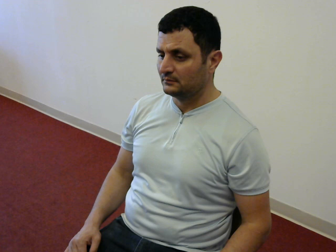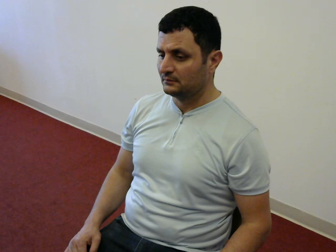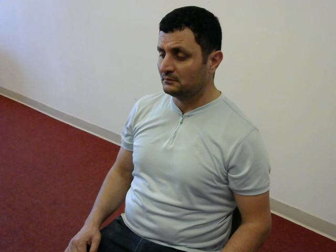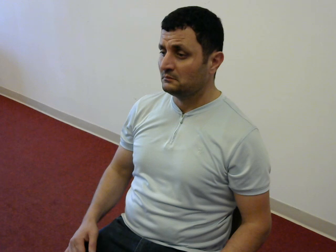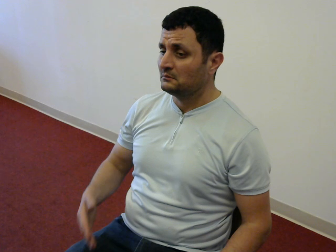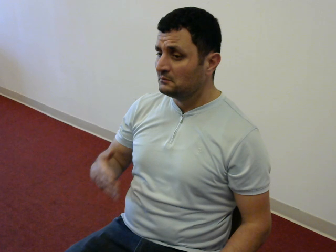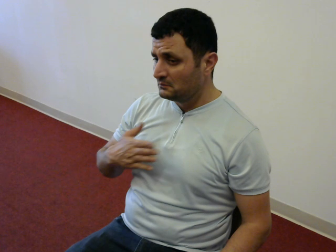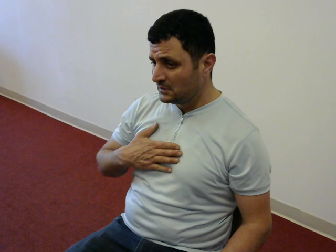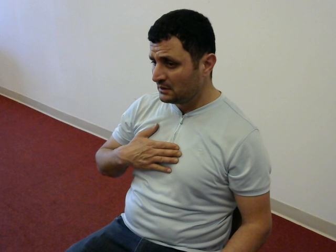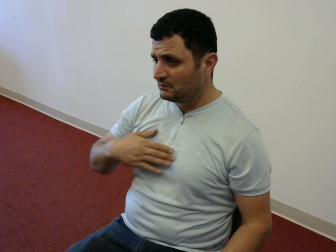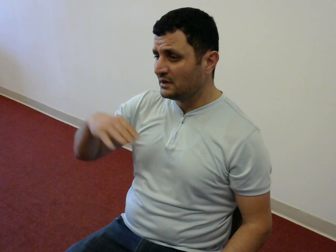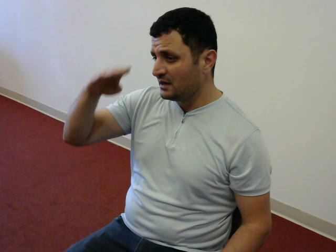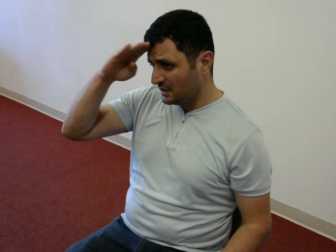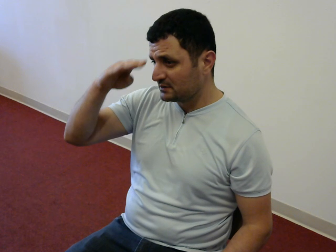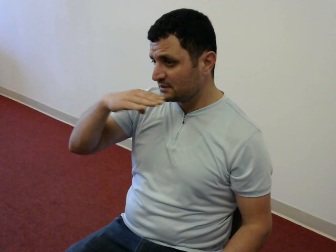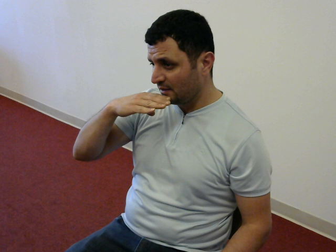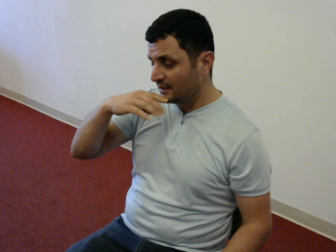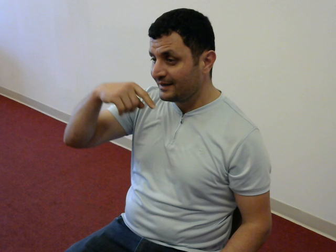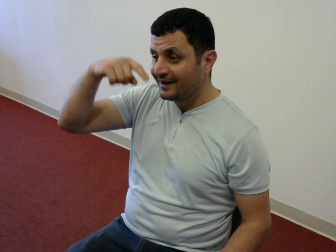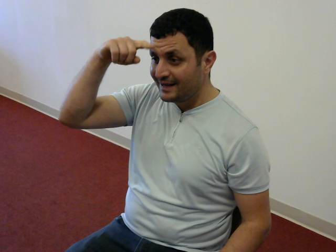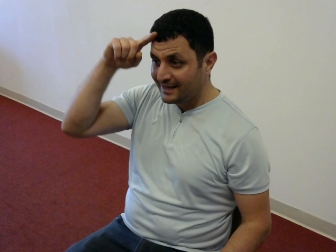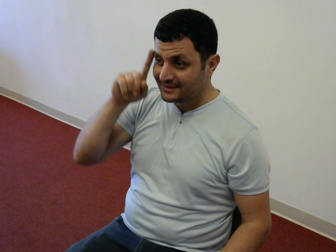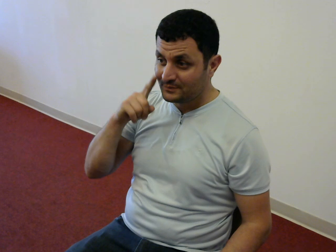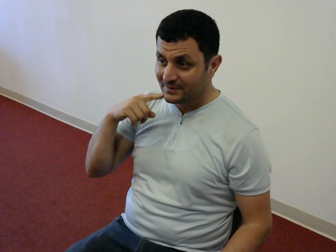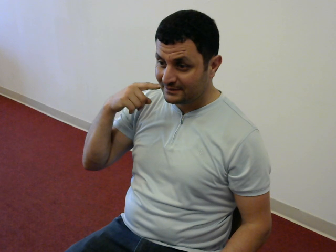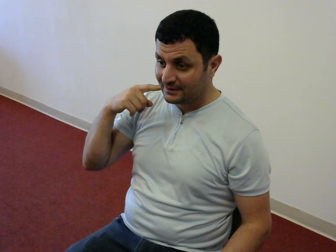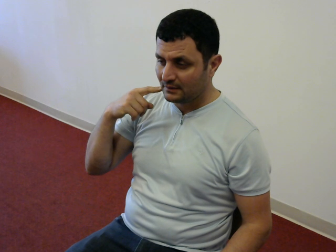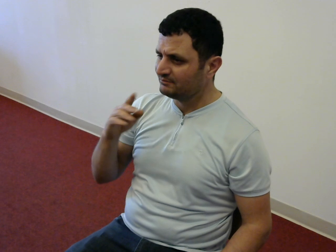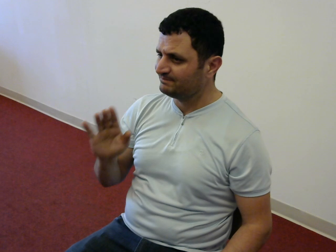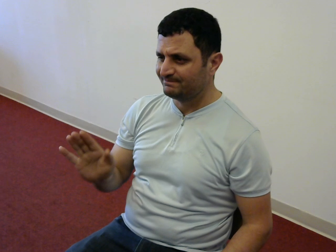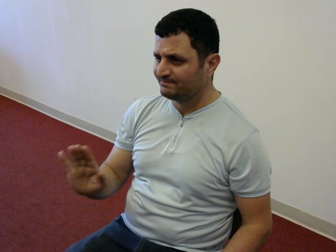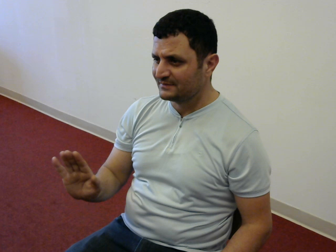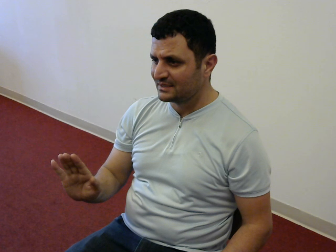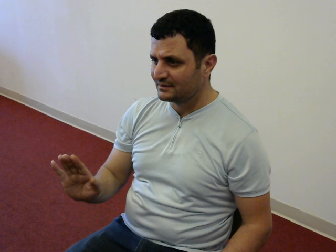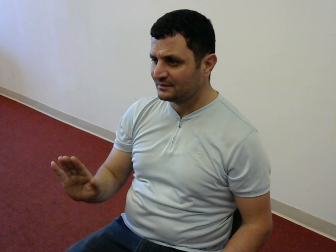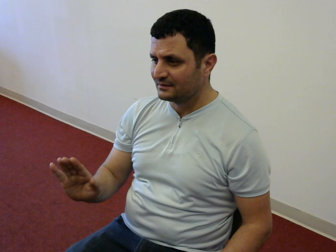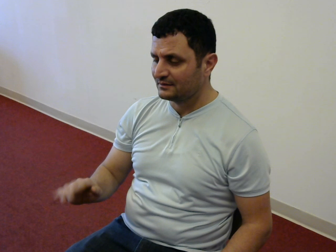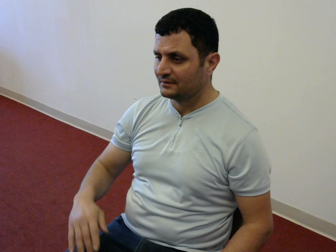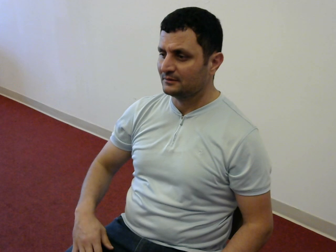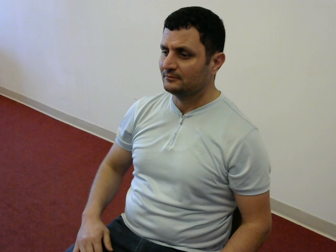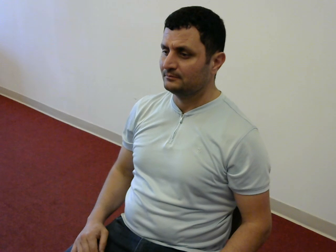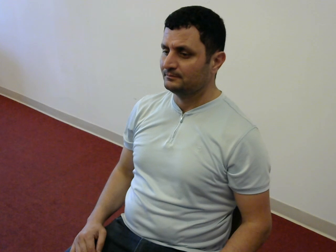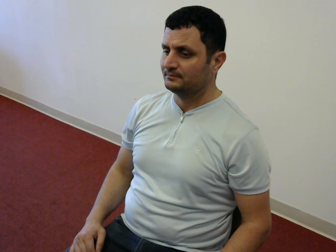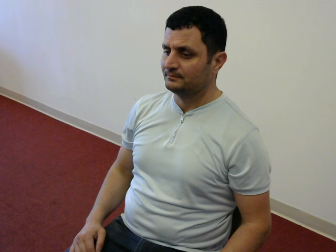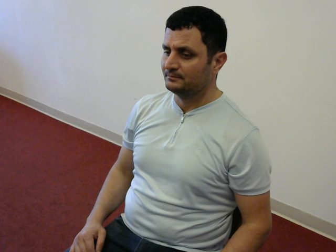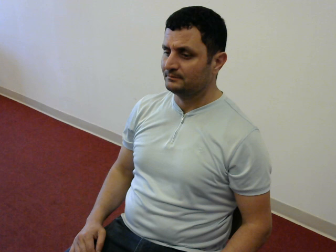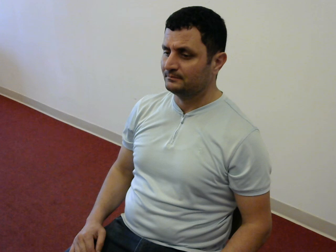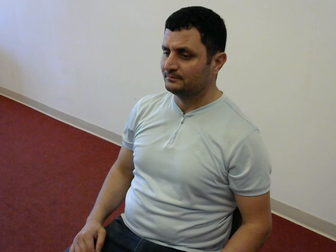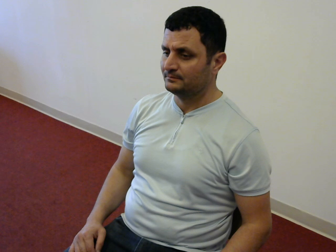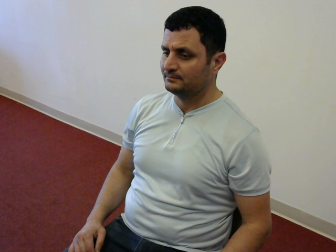Mənim atam azərbaycanlı deyil